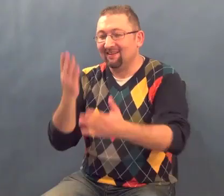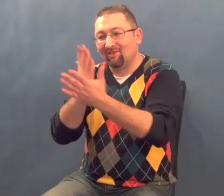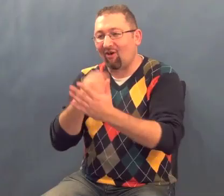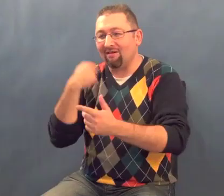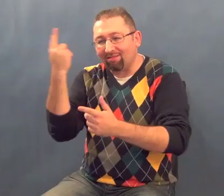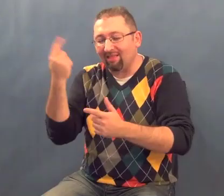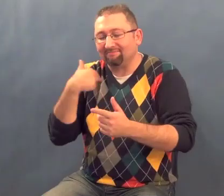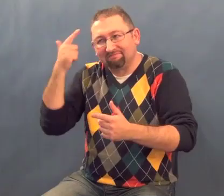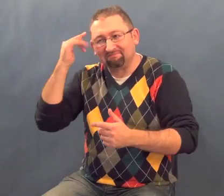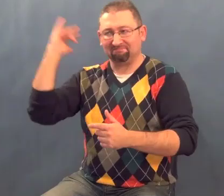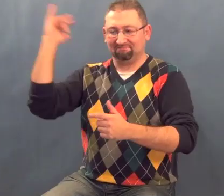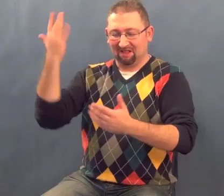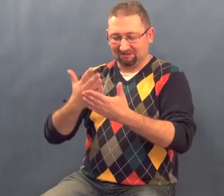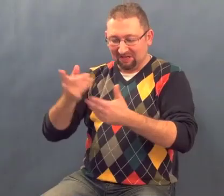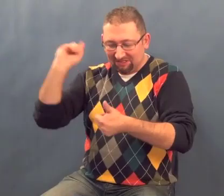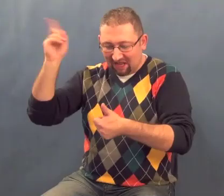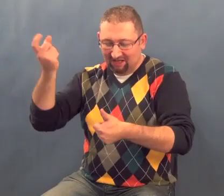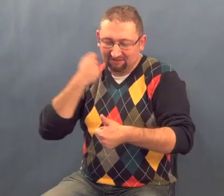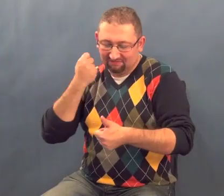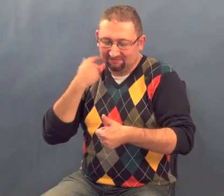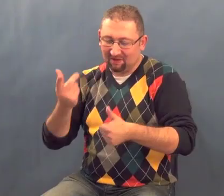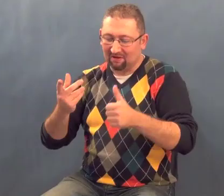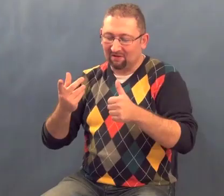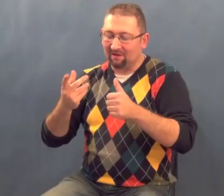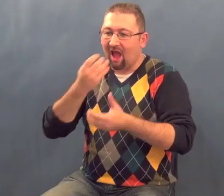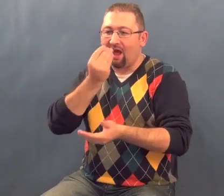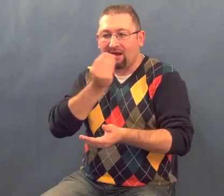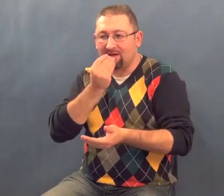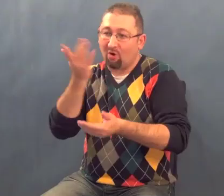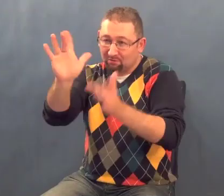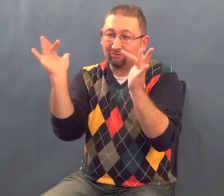Tylko jedno mnie zastanawia dlaczego zakaz picia alkoholu i jedzenia?